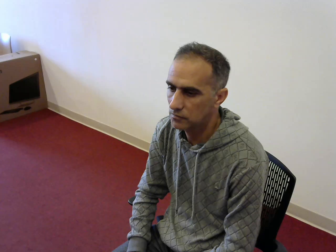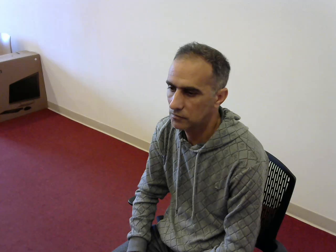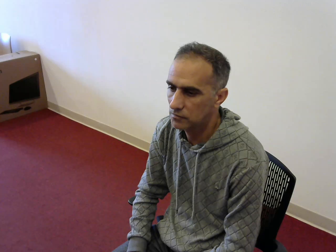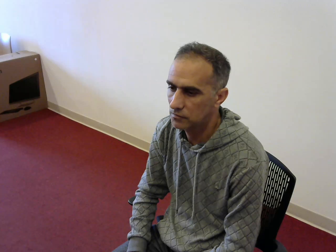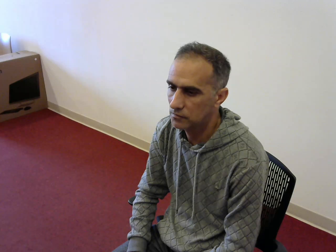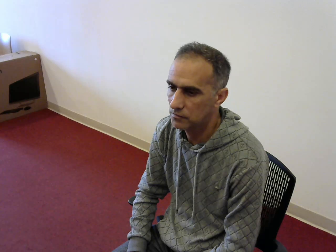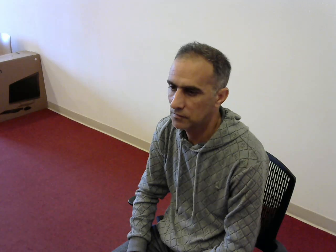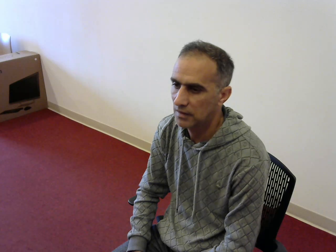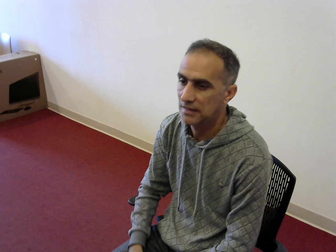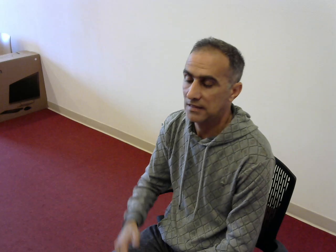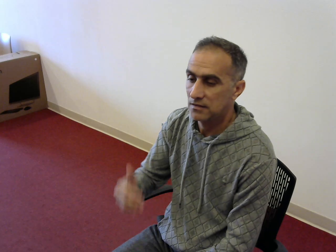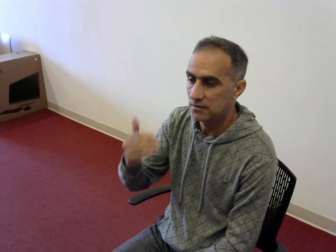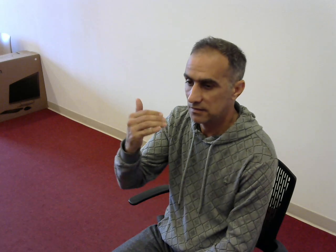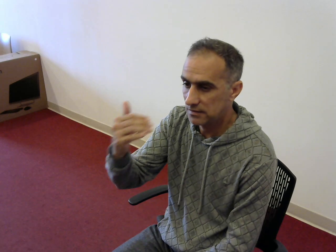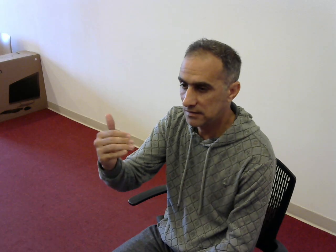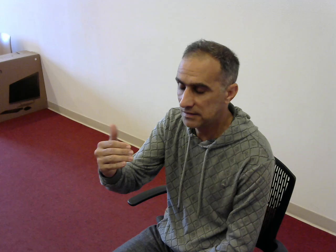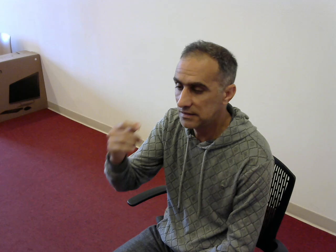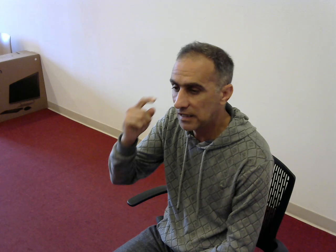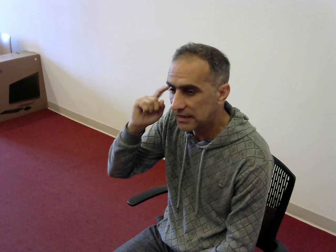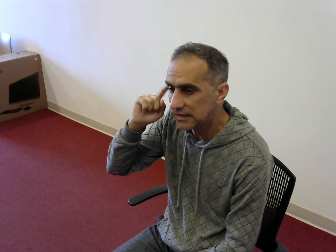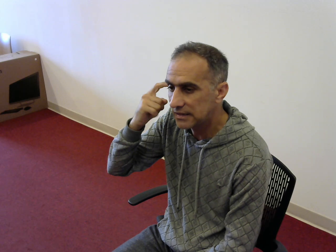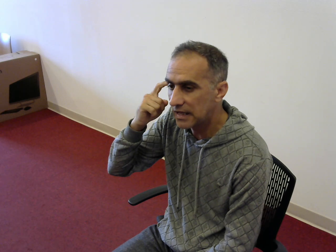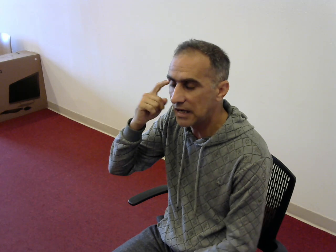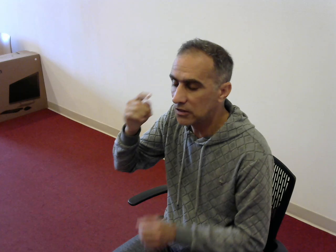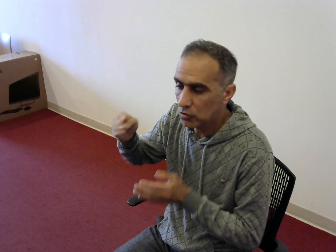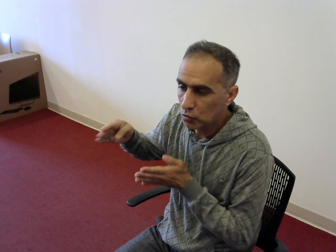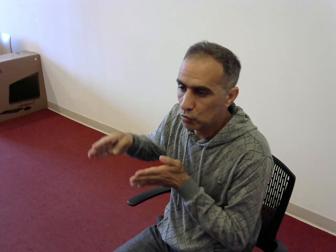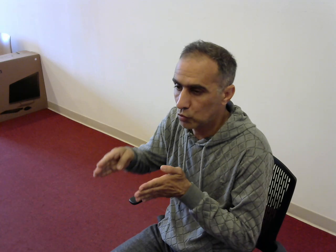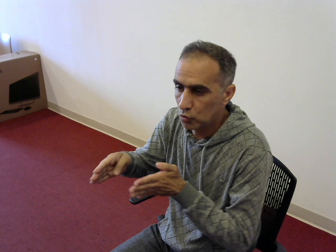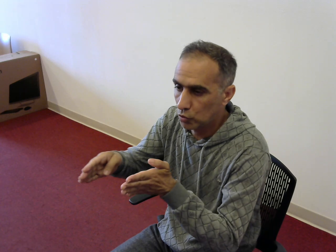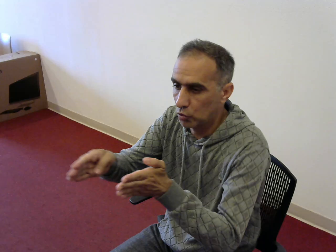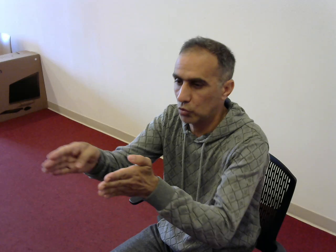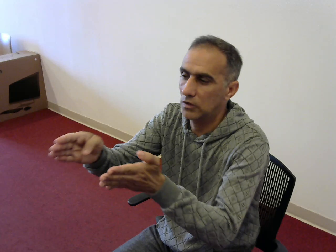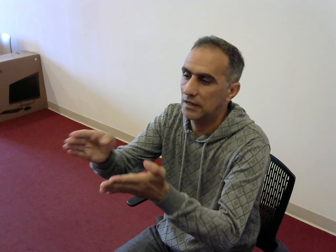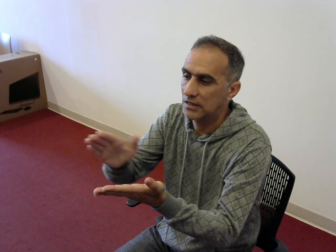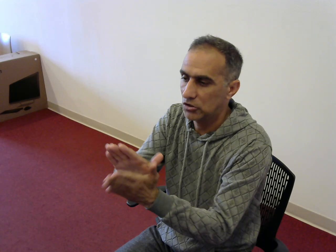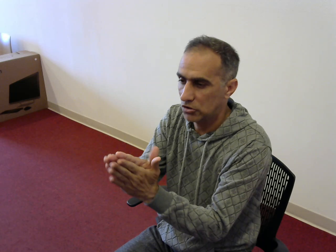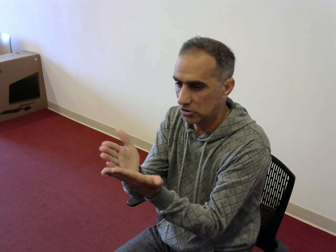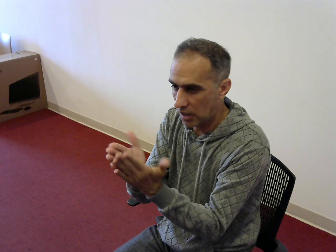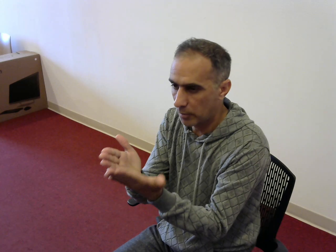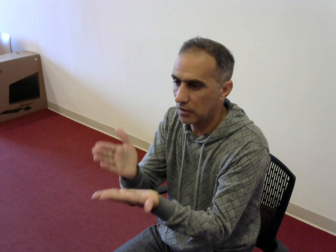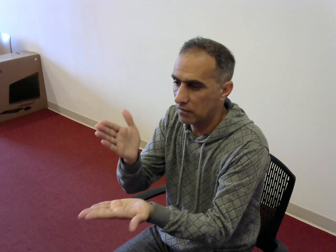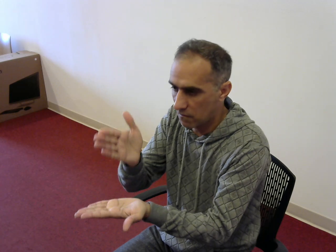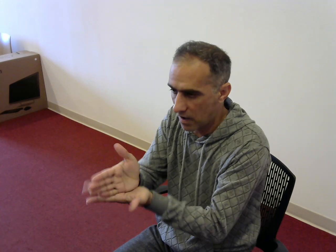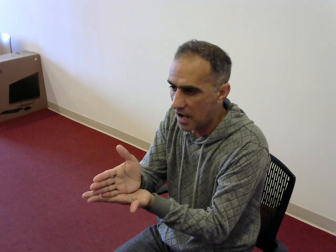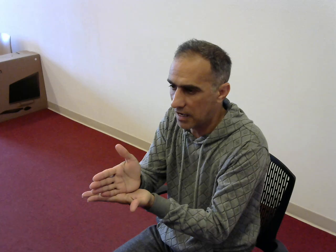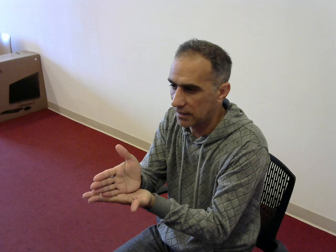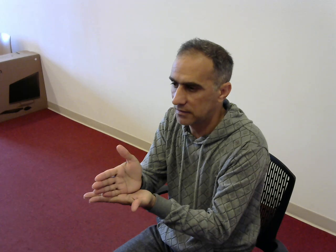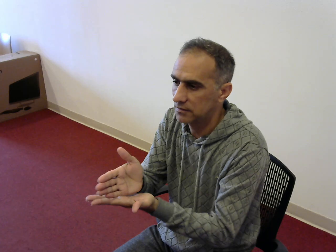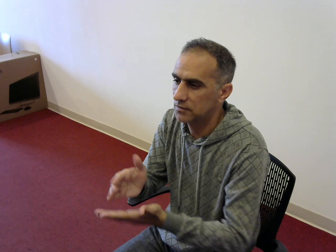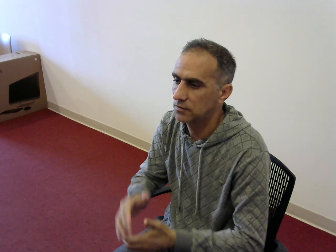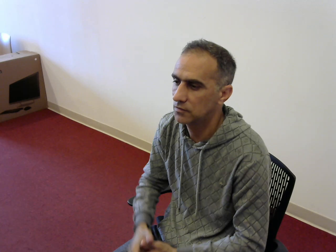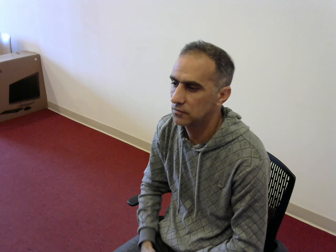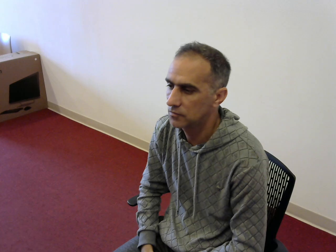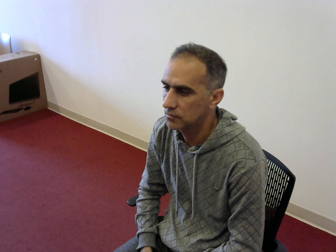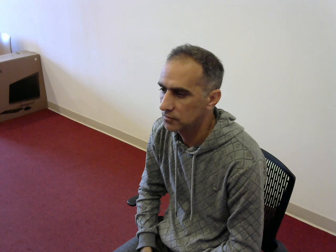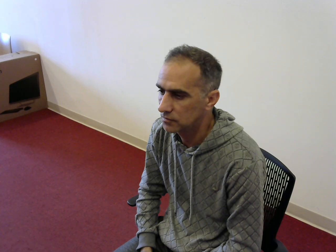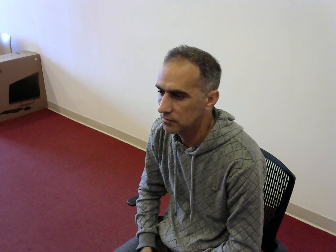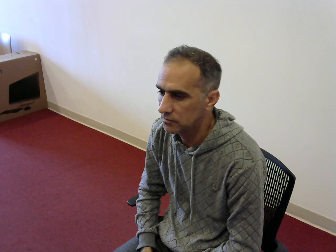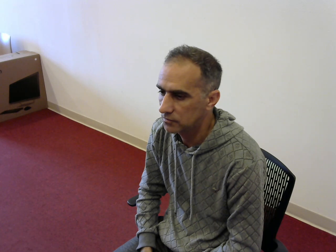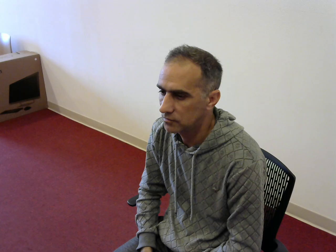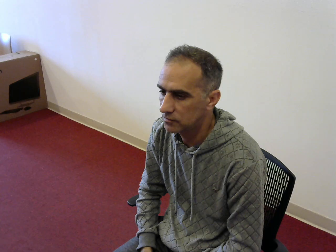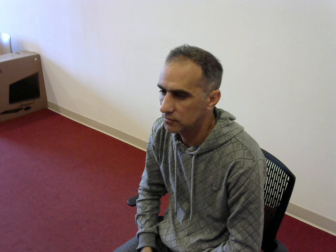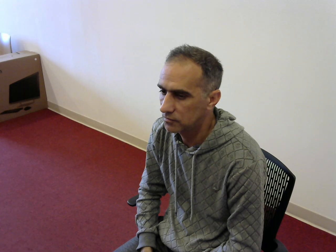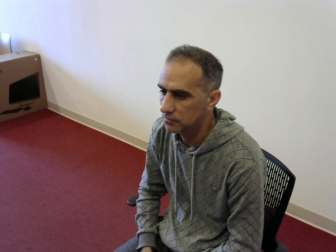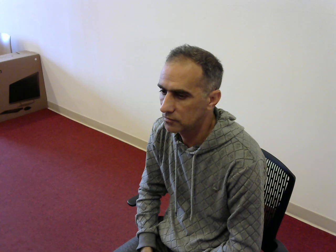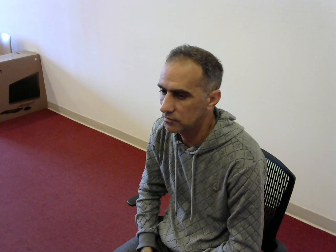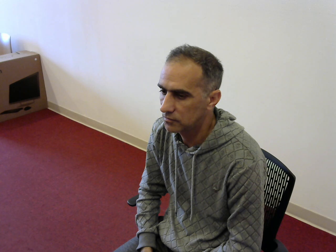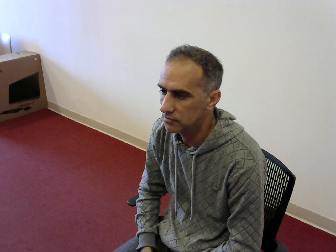Sizdə "Dəli Kür" kitabı var?